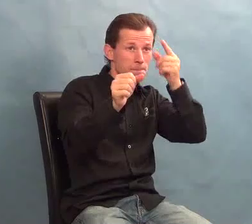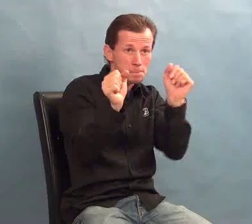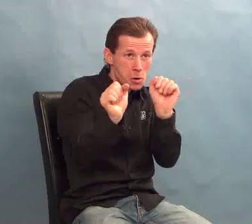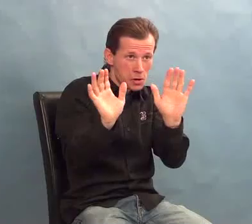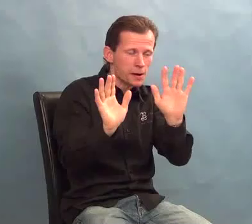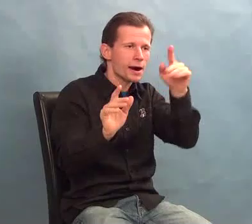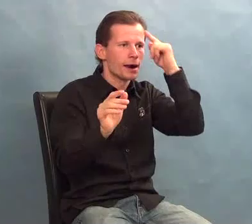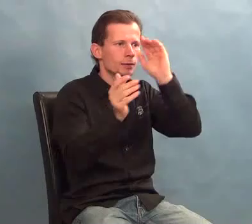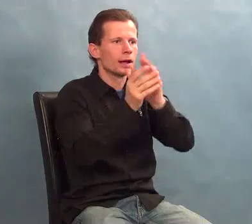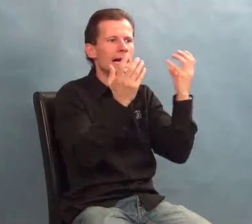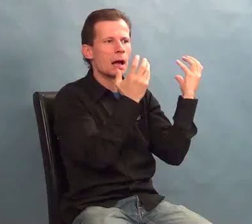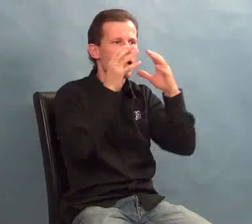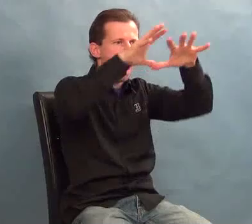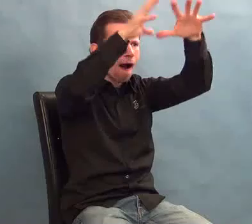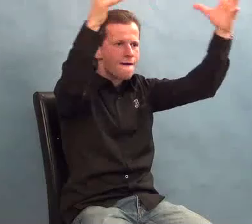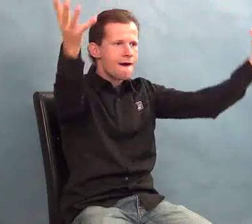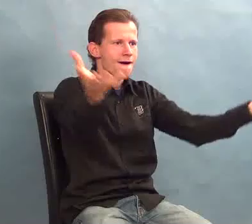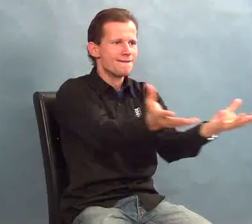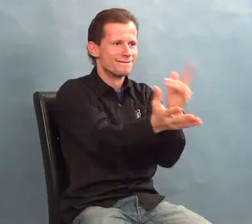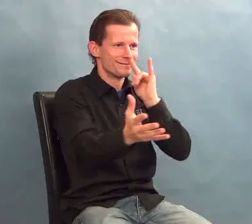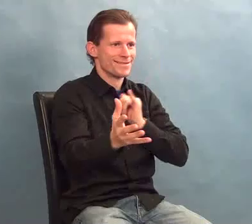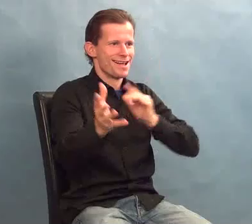Boisz się, prawda? Jabłko jest małe, zamienimy je na coś większego, na arbuza - powiedział mały chłopiec.